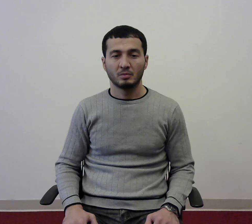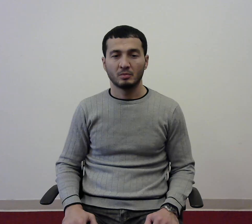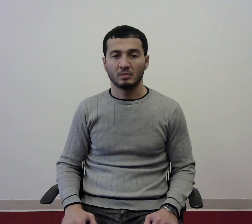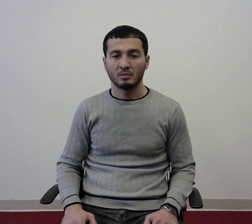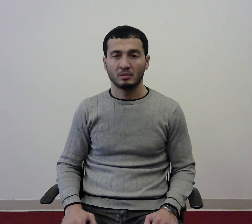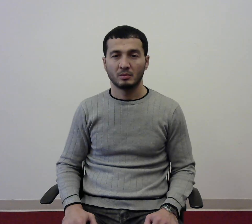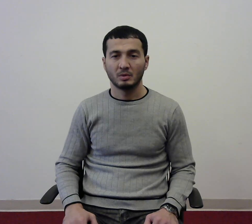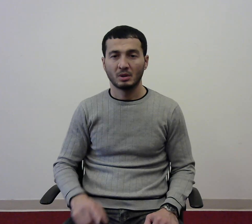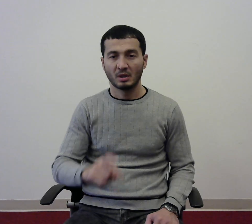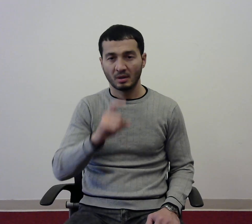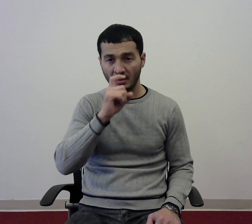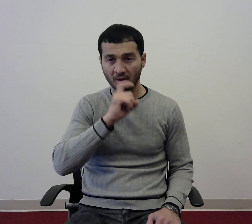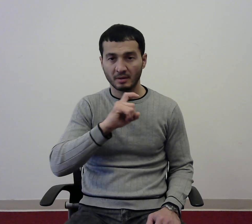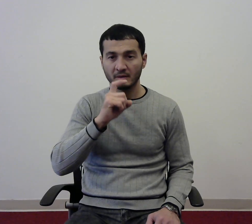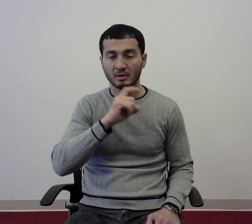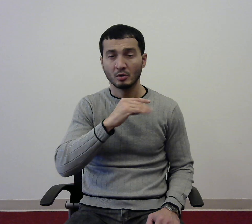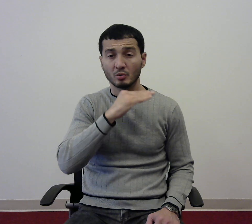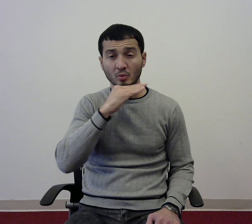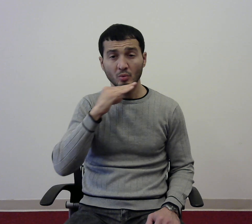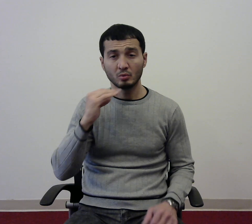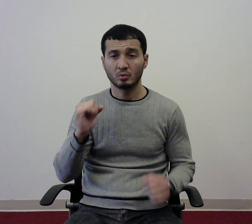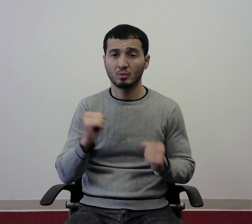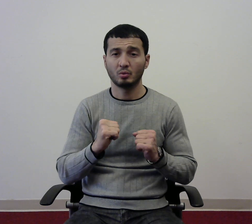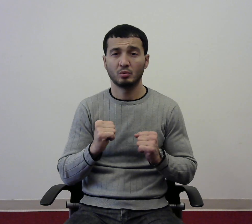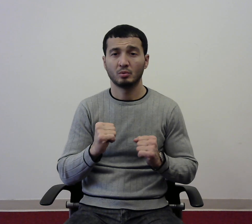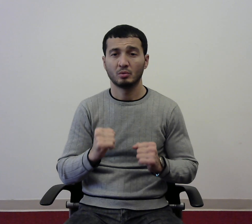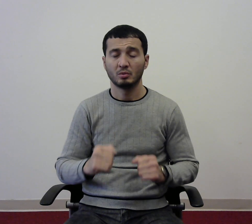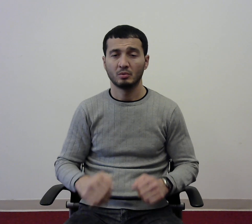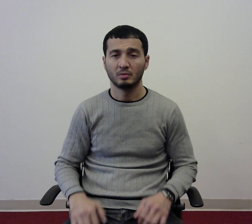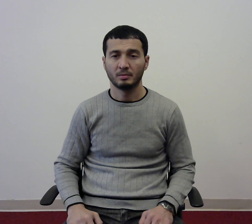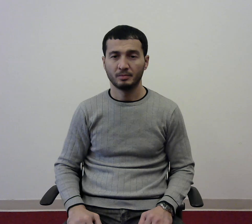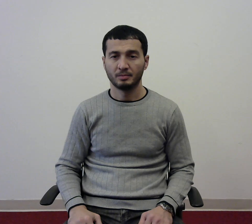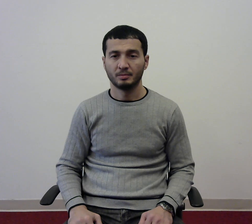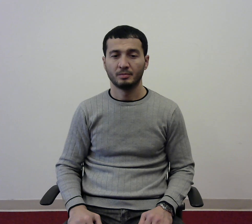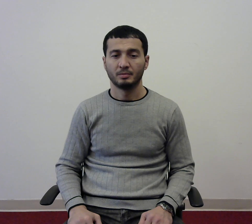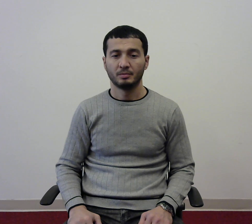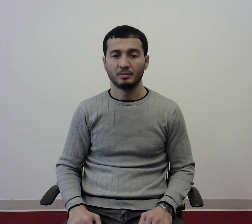Dondurma çox soyuqdur